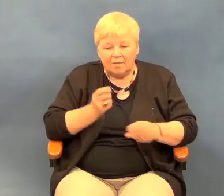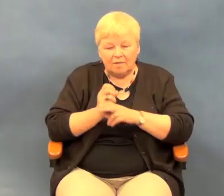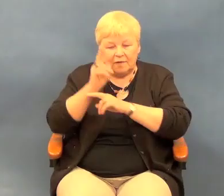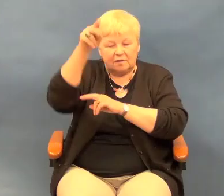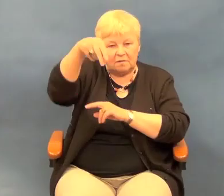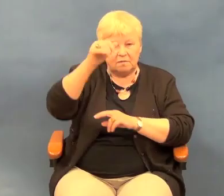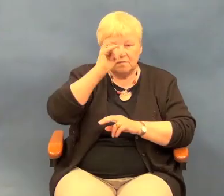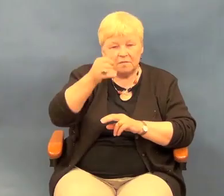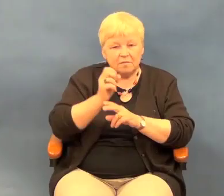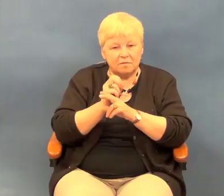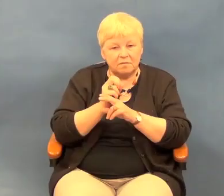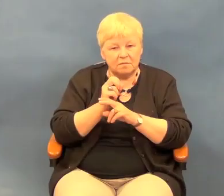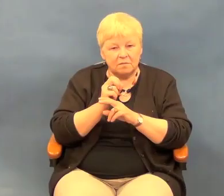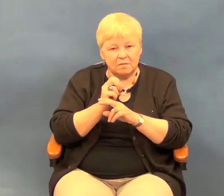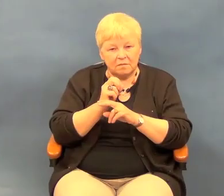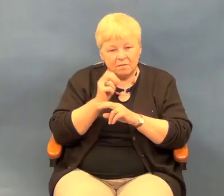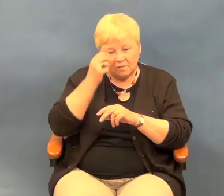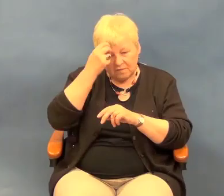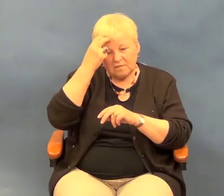Nie można tam wskoczyć, nie ma jak.